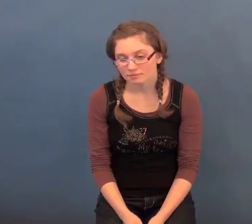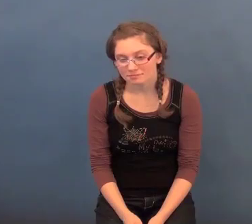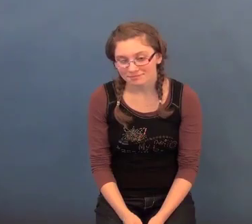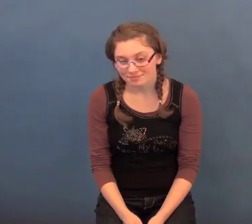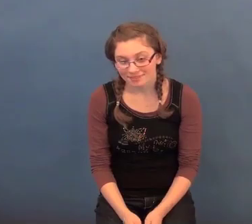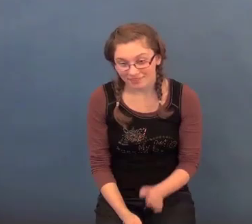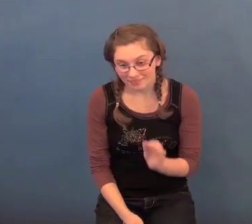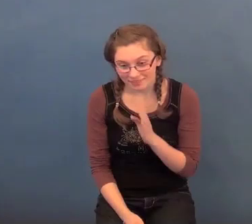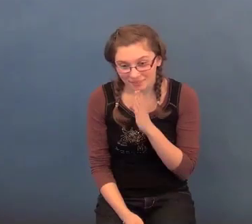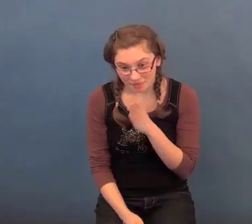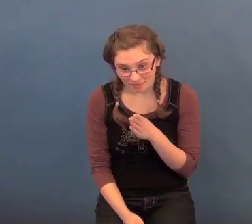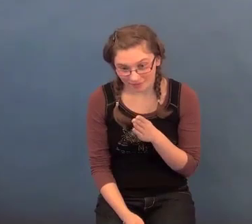W Ameryce?